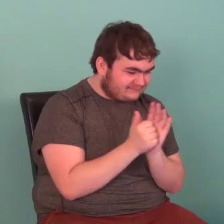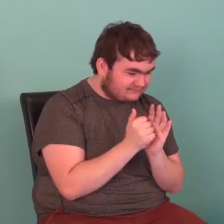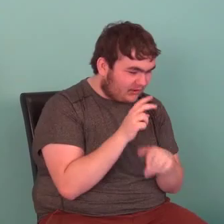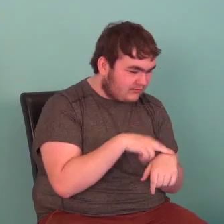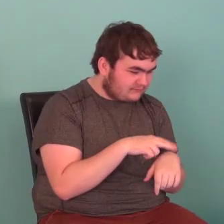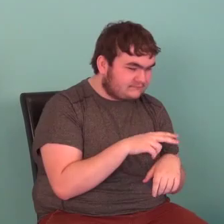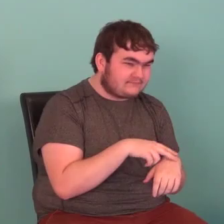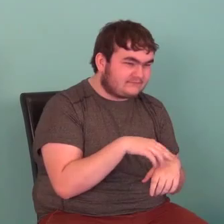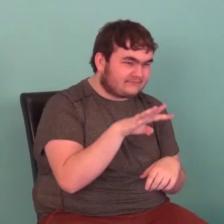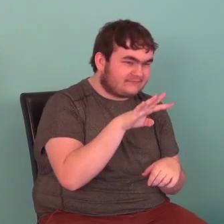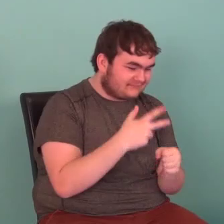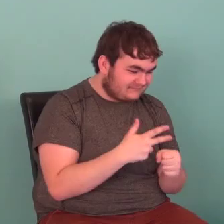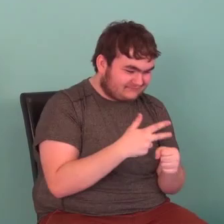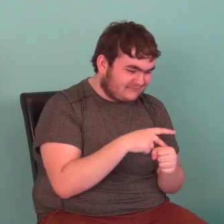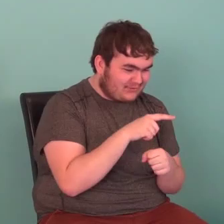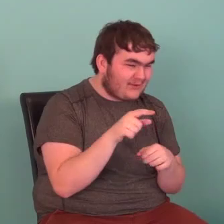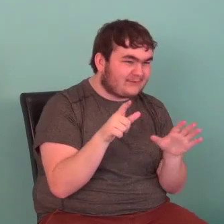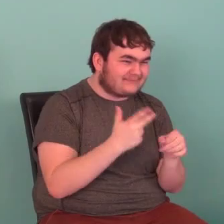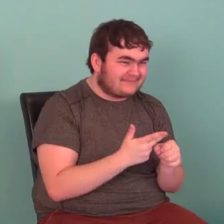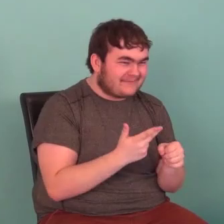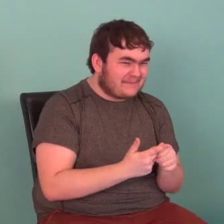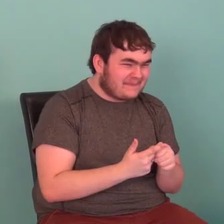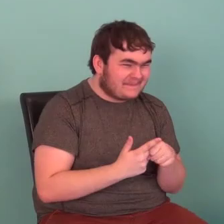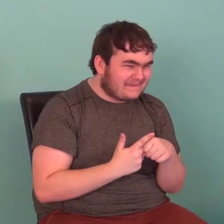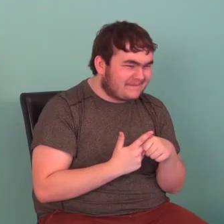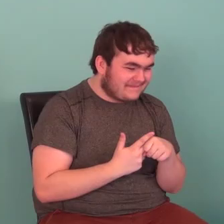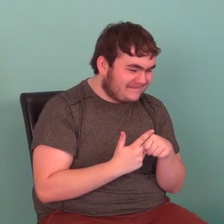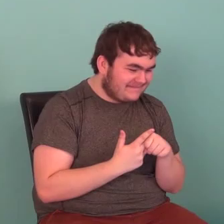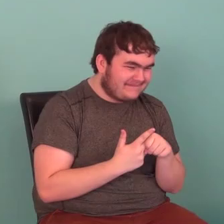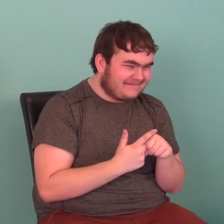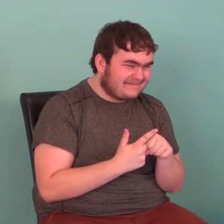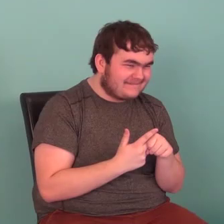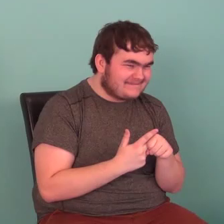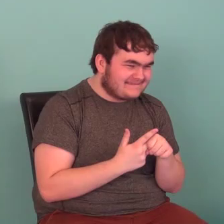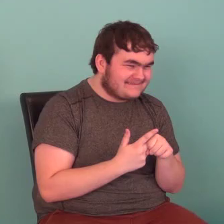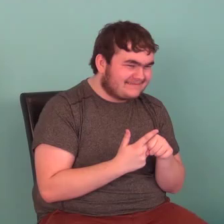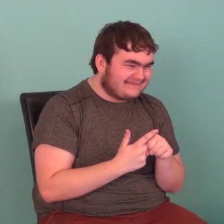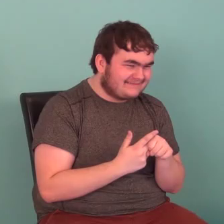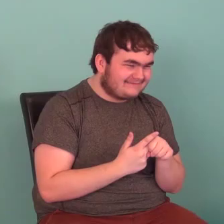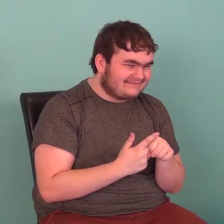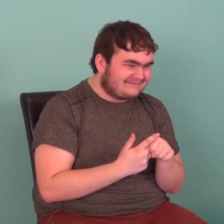O godzinie czwartej trzydzieści do siódmej trzydzieści.